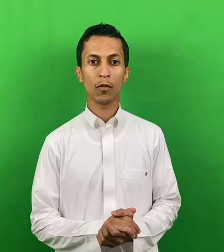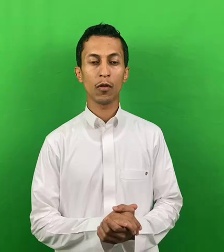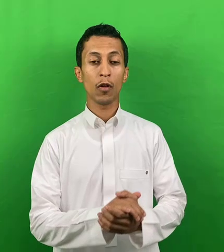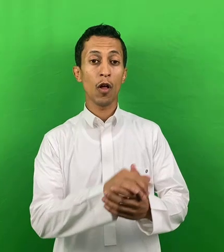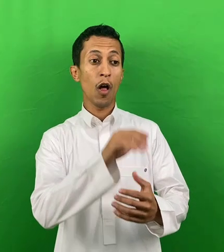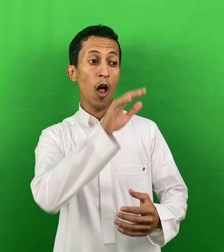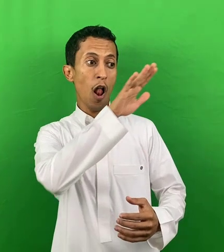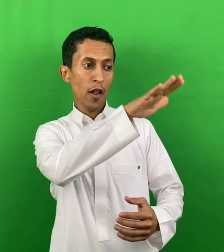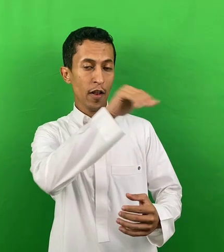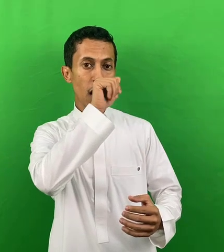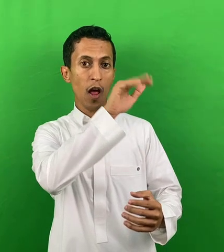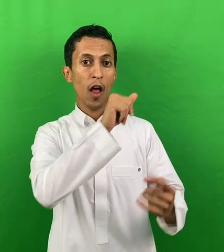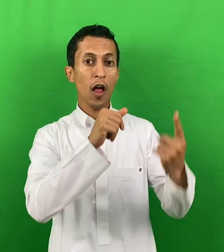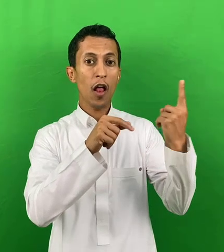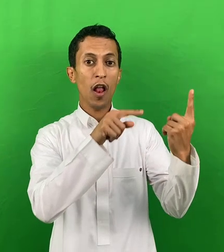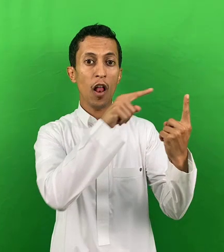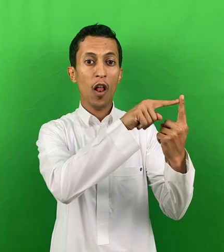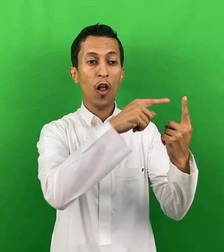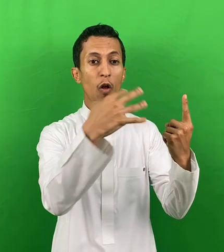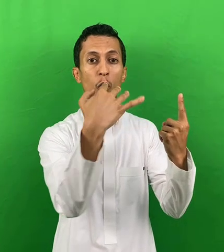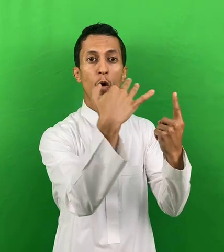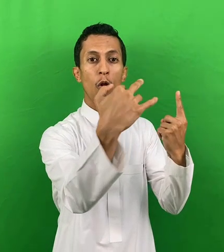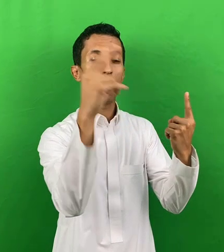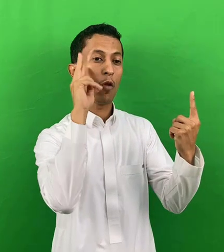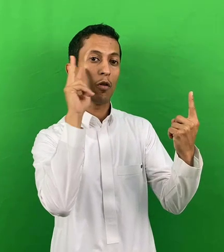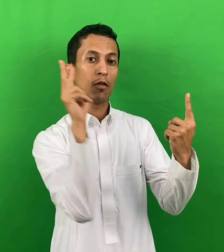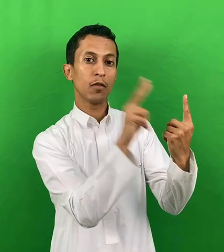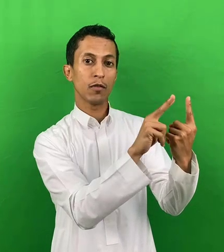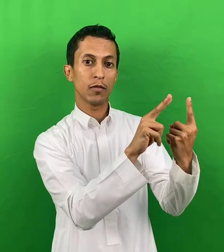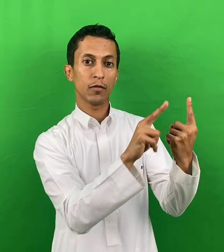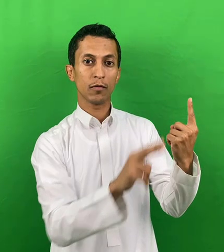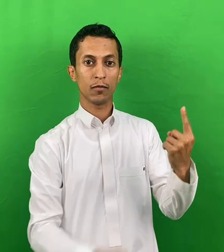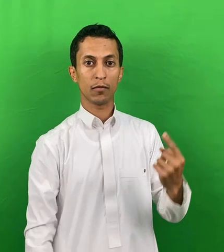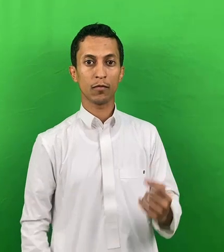نودي على رؤوس الخلائق